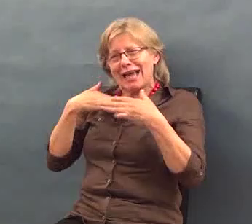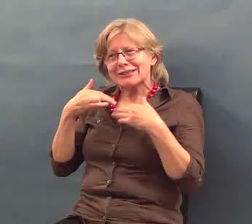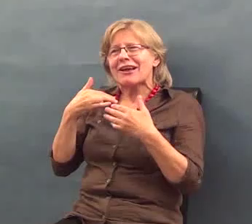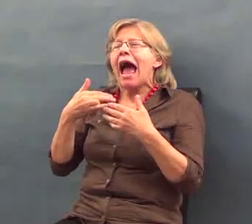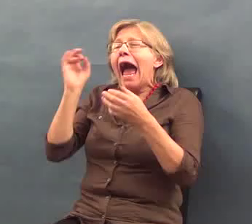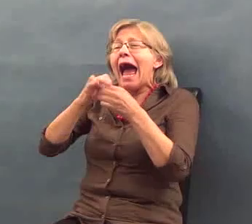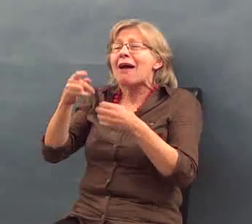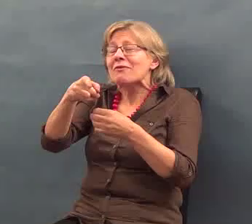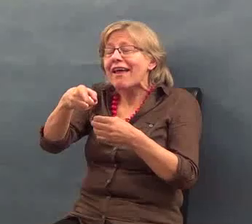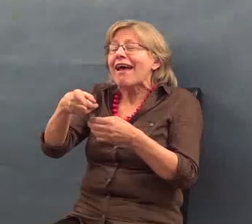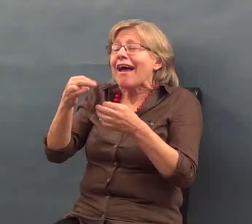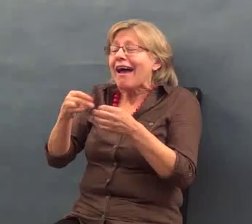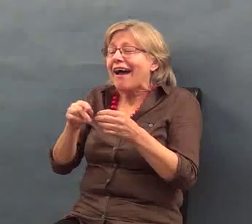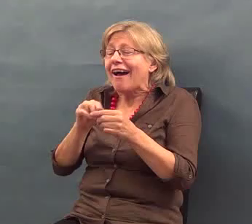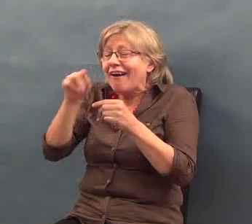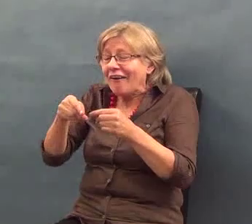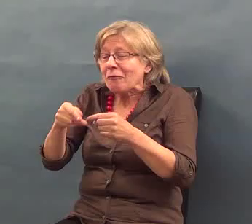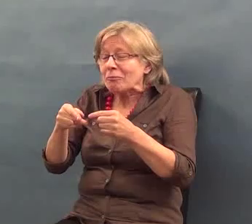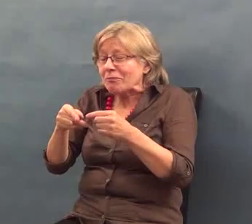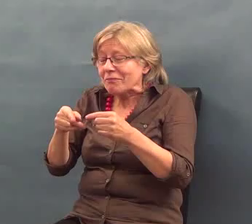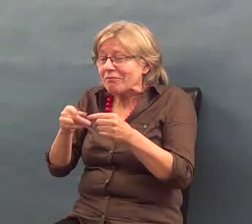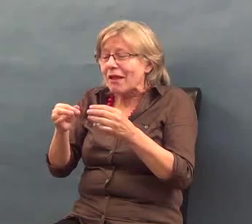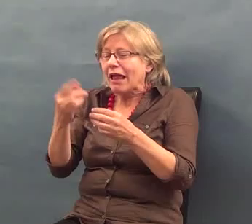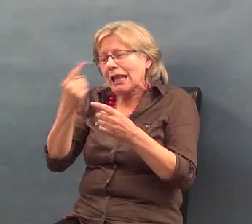Akurat zeskoczył i pomyślał...